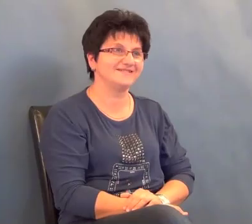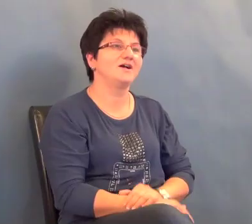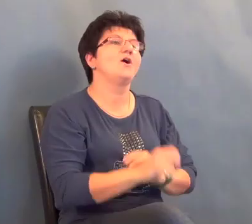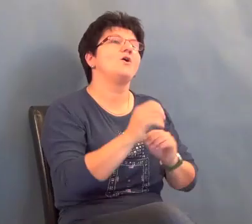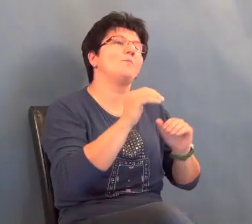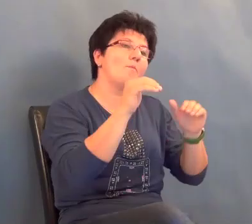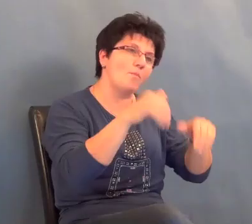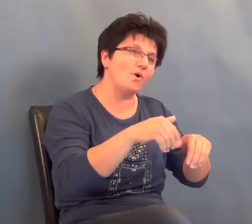Możesz.